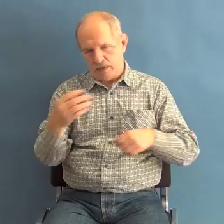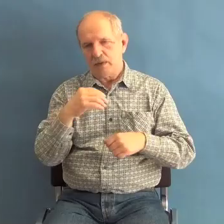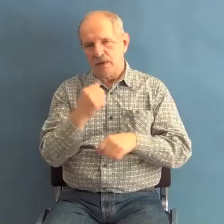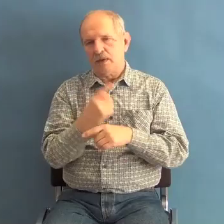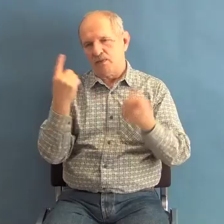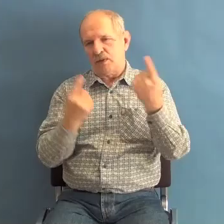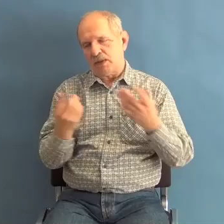Praca w fabryce,